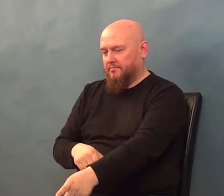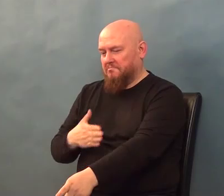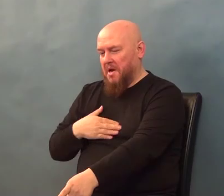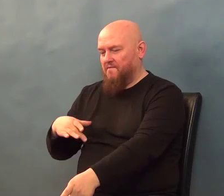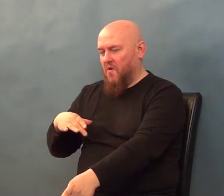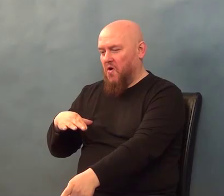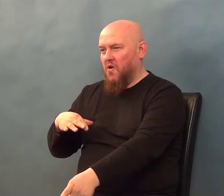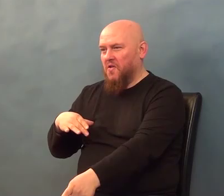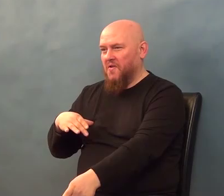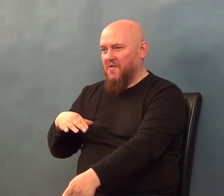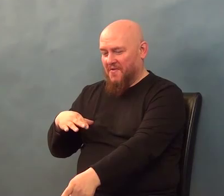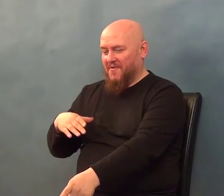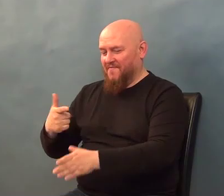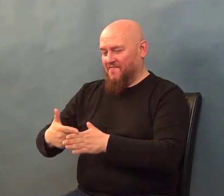Po czwartej mam puste okienko i mogę zapisać.